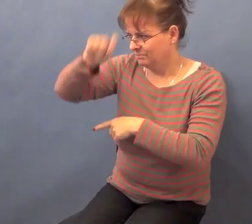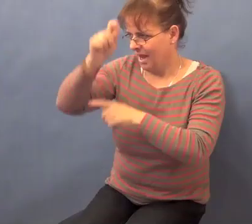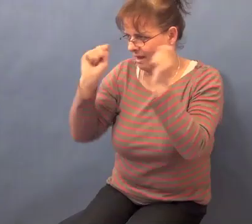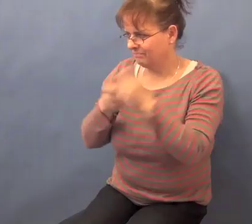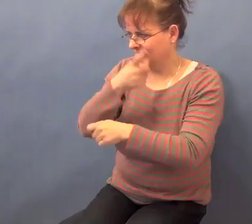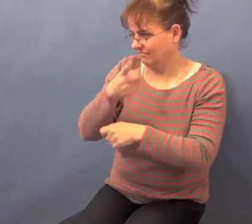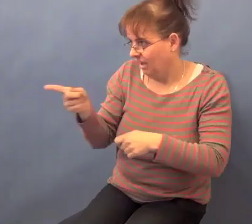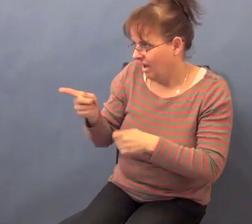Głusi wyjechali do Egiptu.